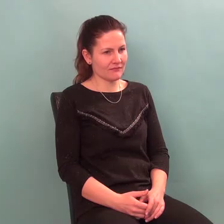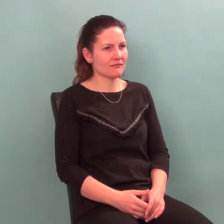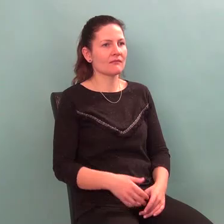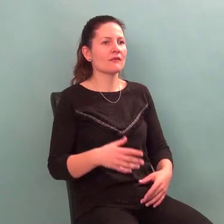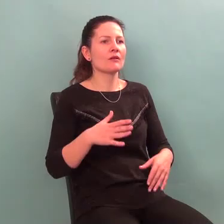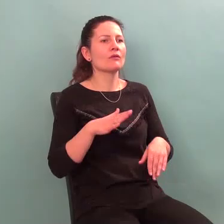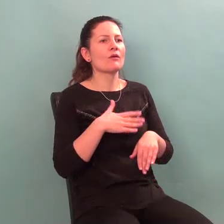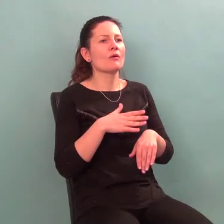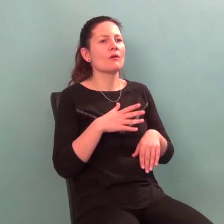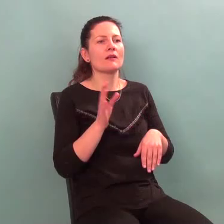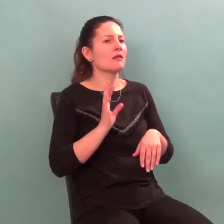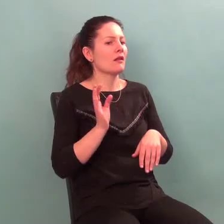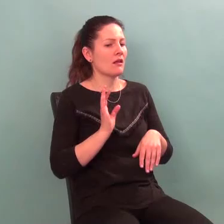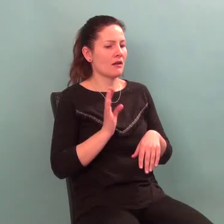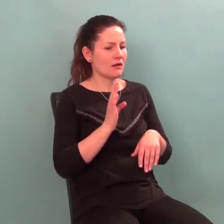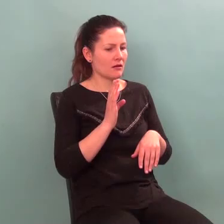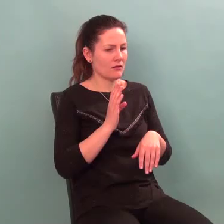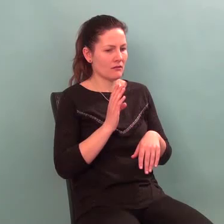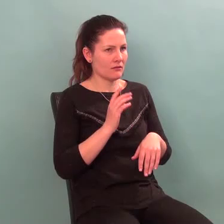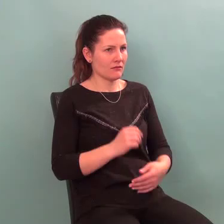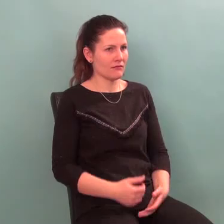Nago, nie...